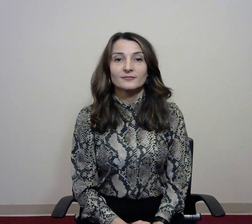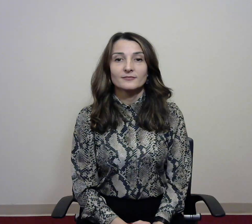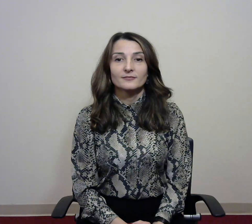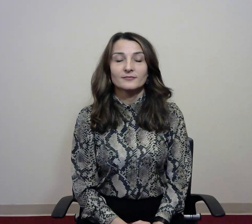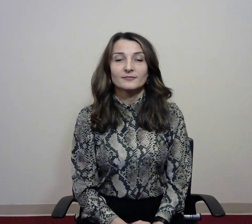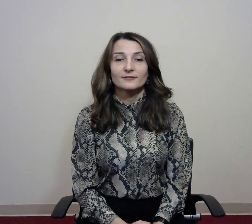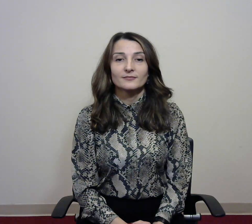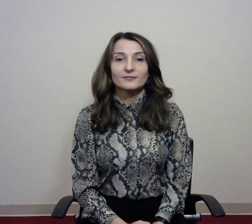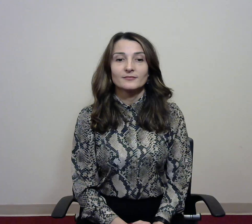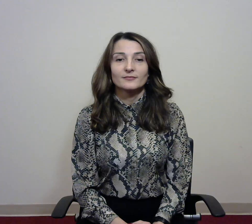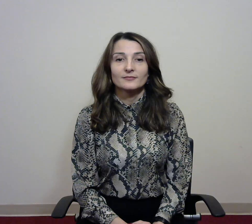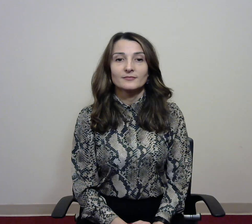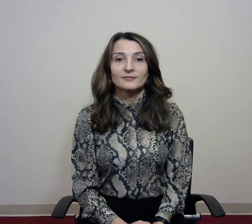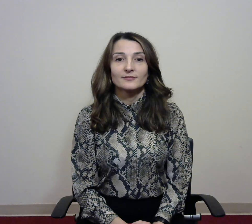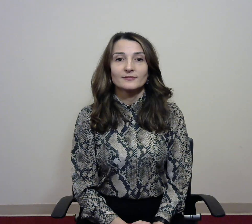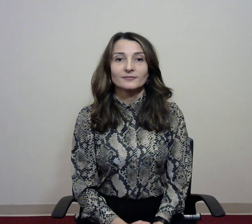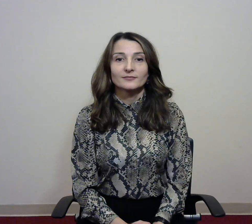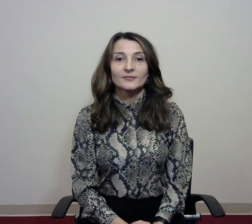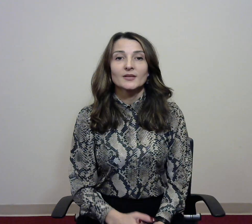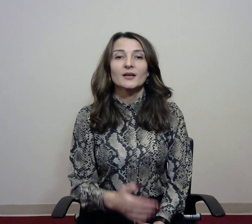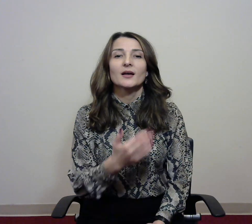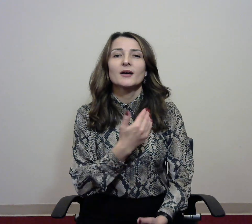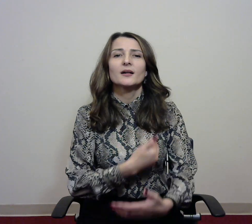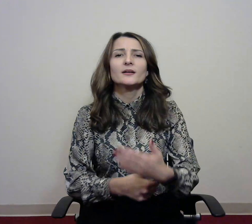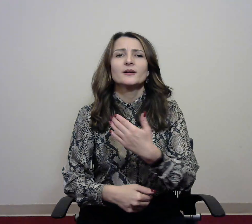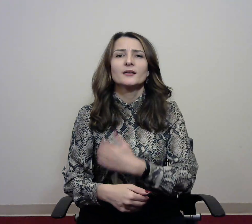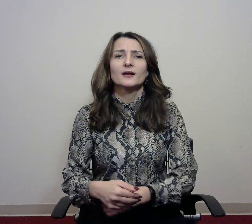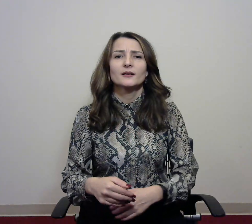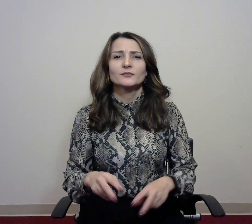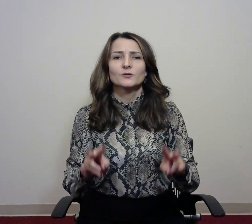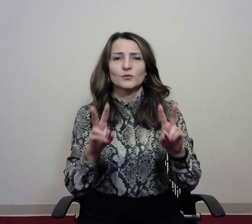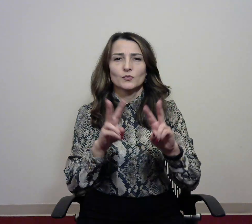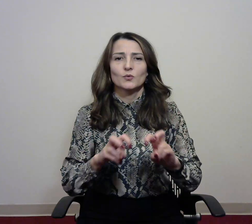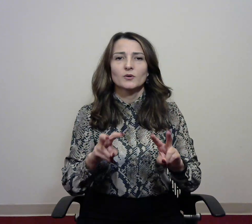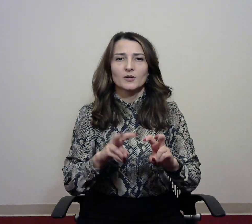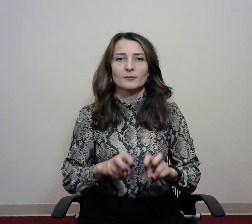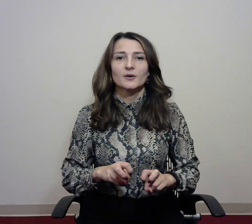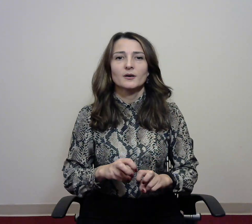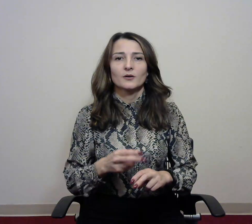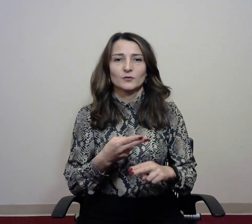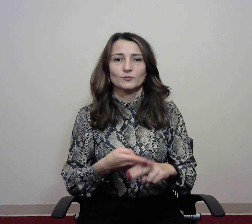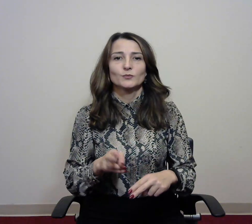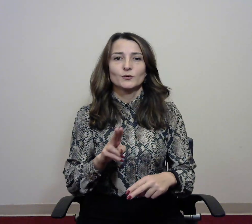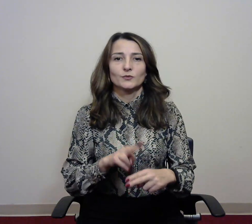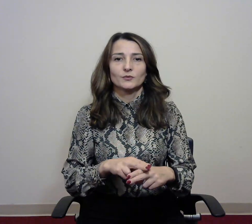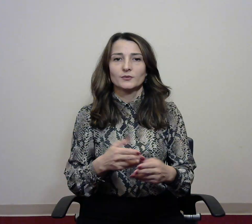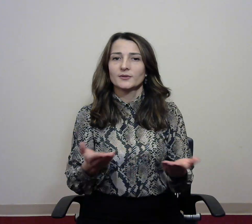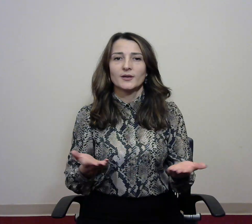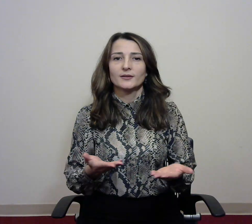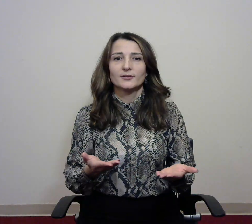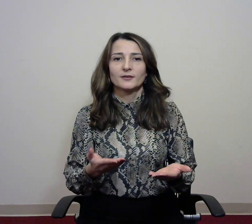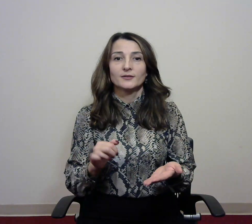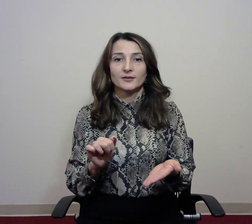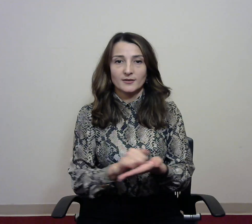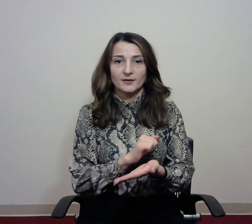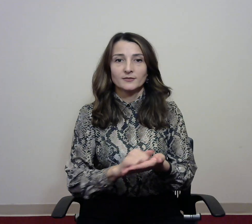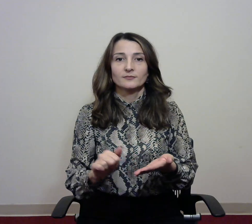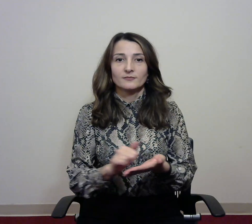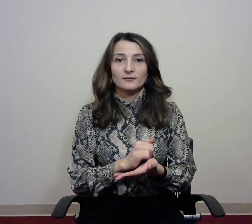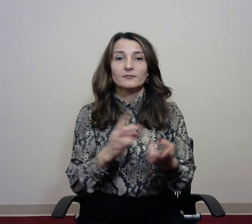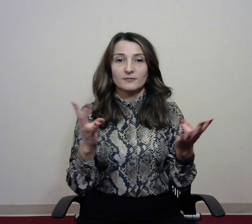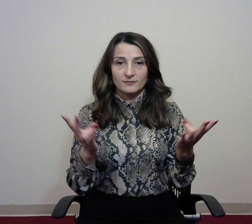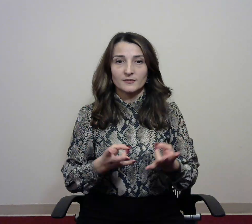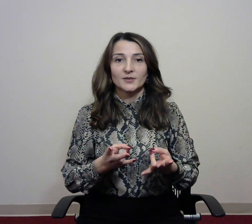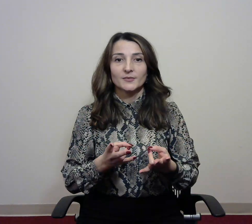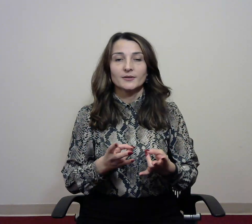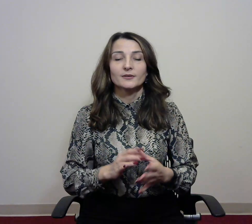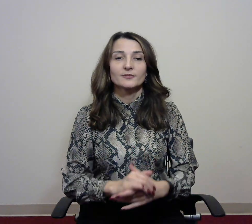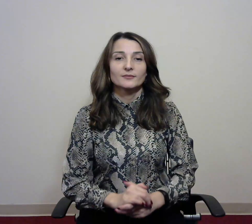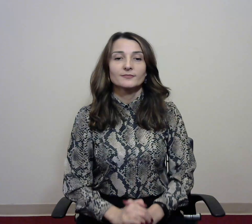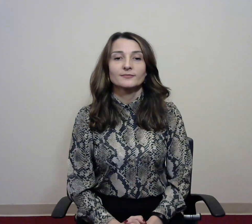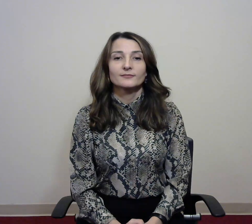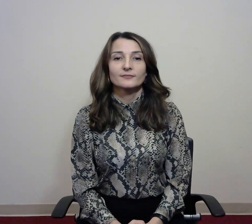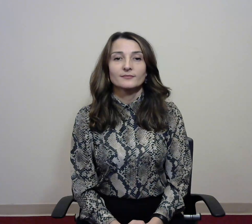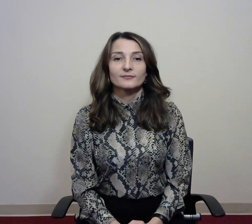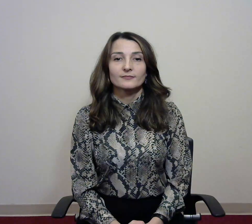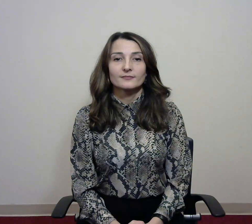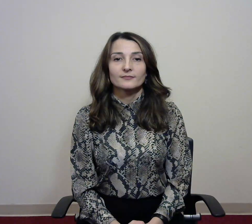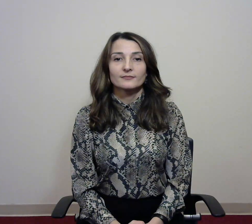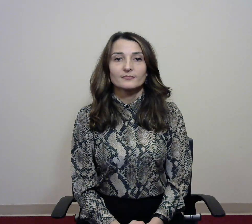Əlilliyin müəyyən edilməsi üçün hansı sənədlər lazımdır